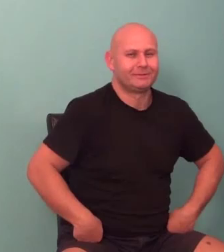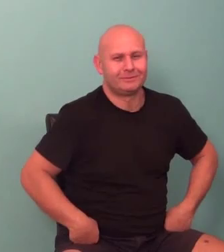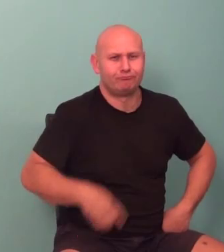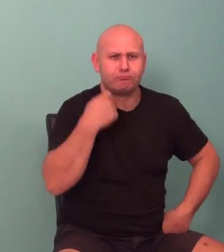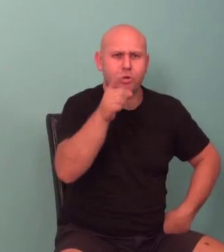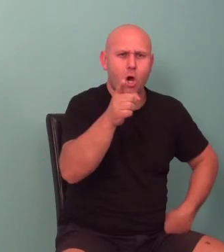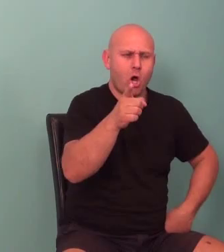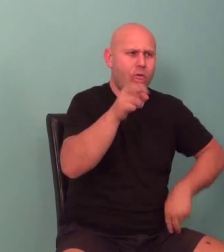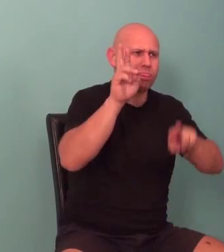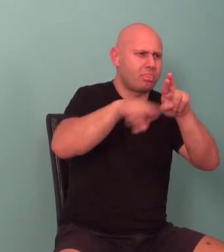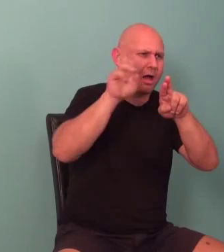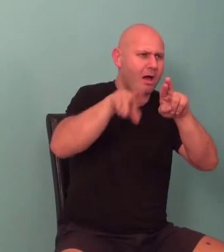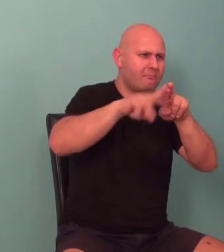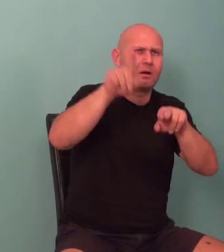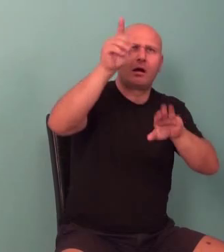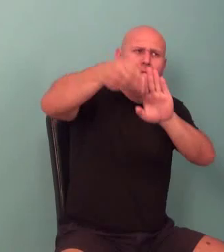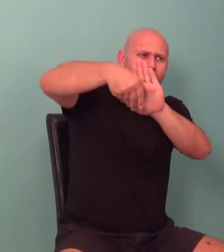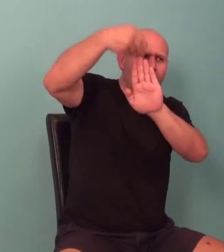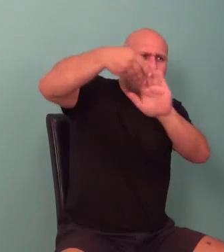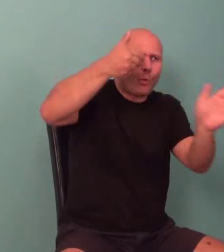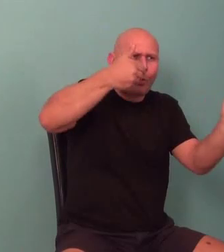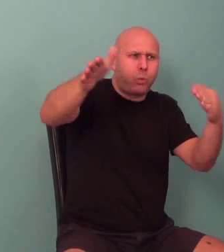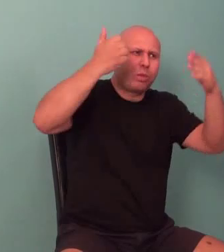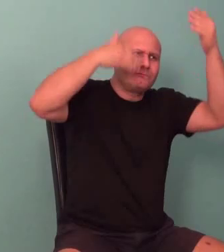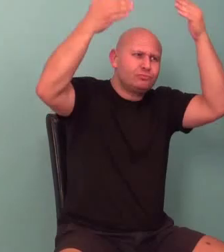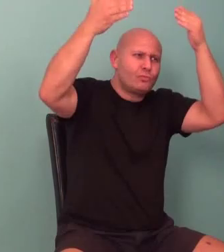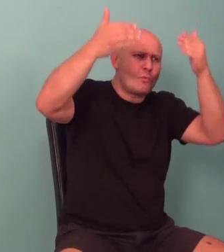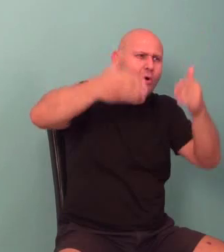Zauważa, że w oddali ktoś naprawia, kituje i wstawia nową szybę w okno.